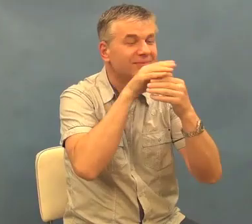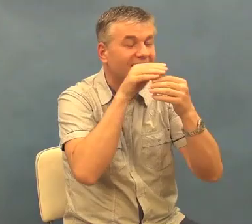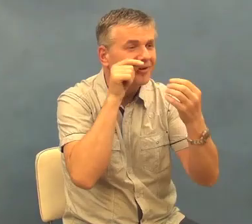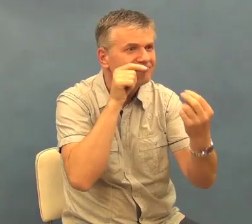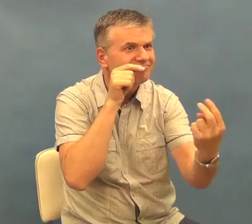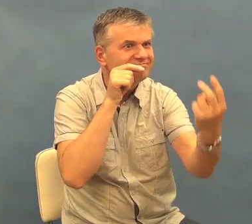Kot.